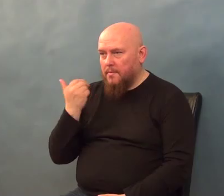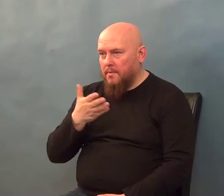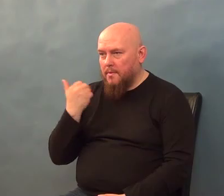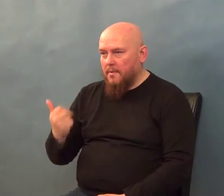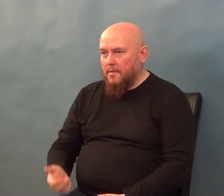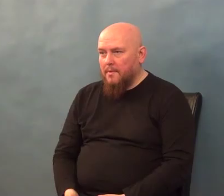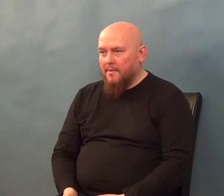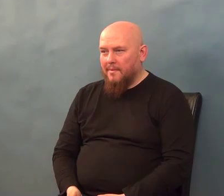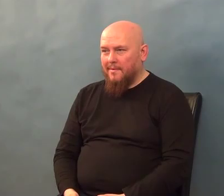Jest.